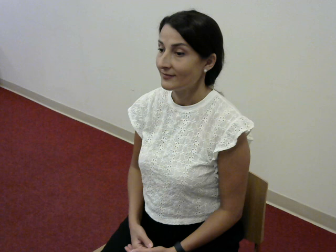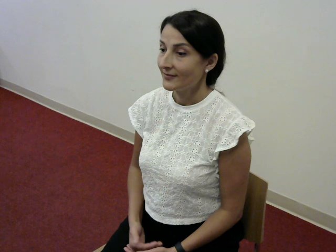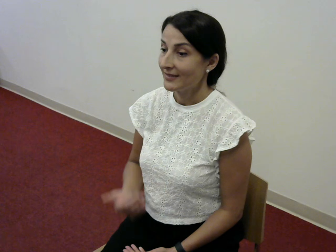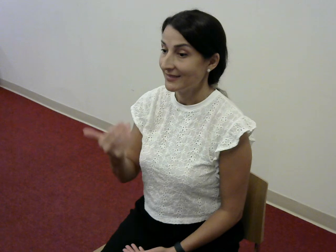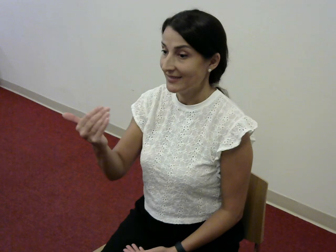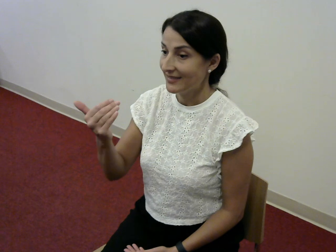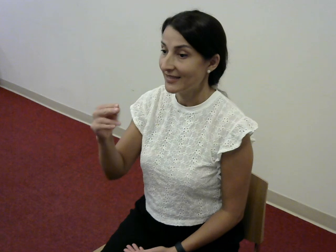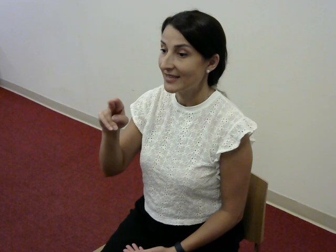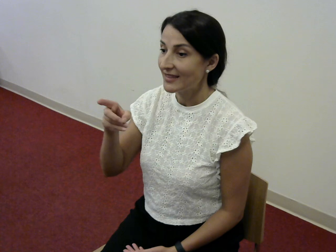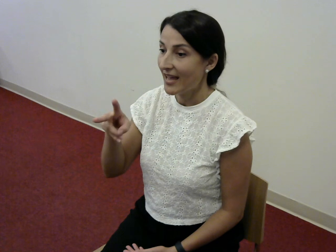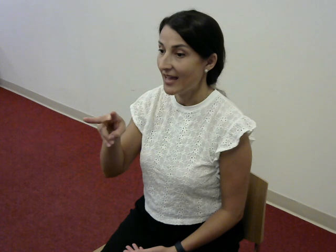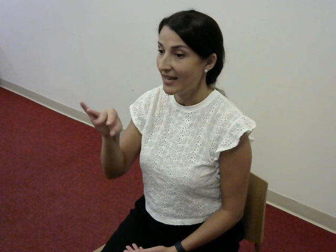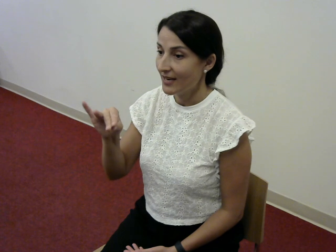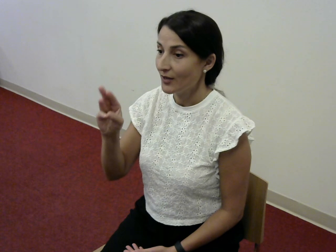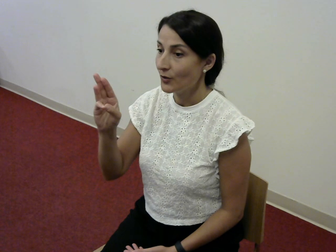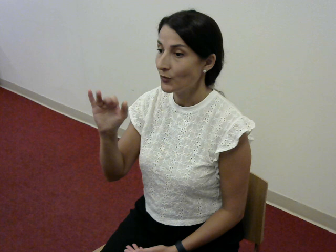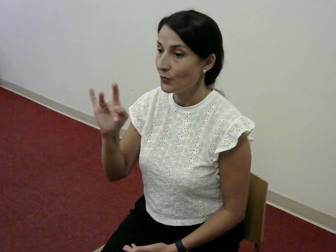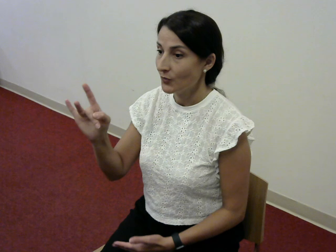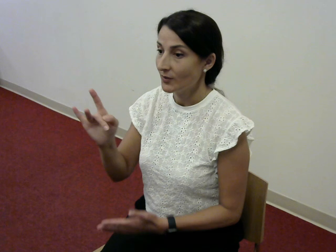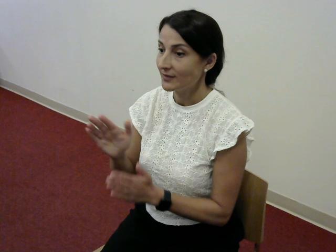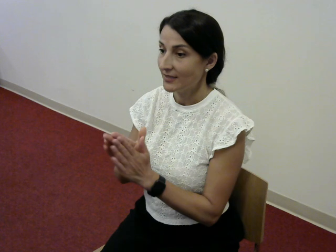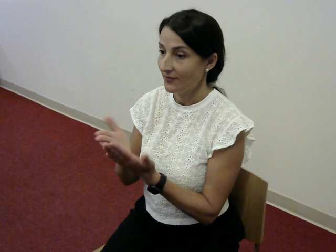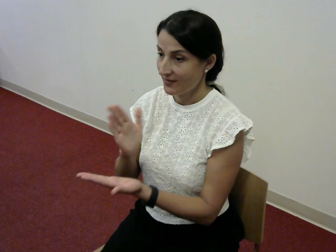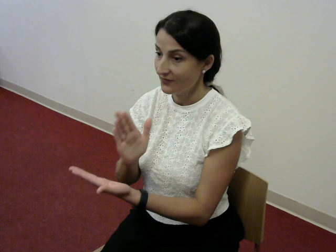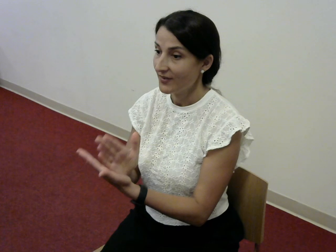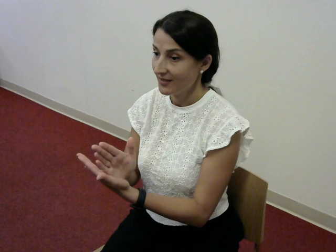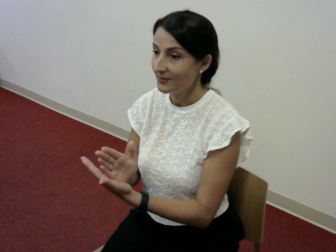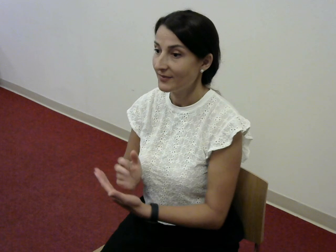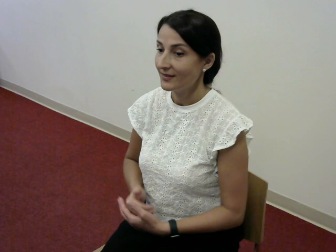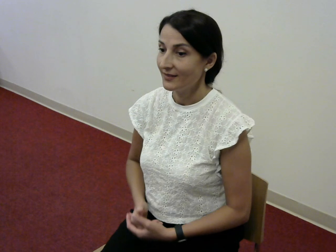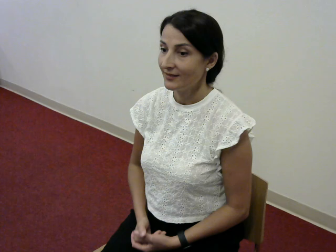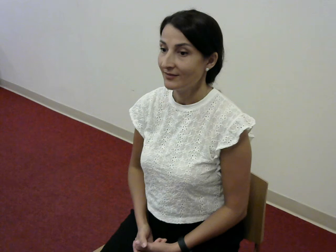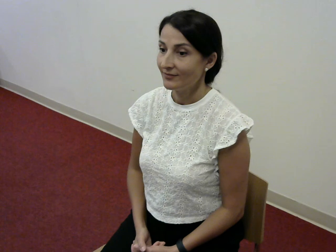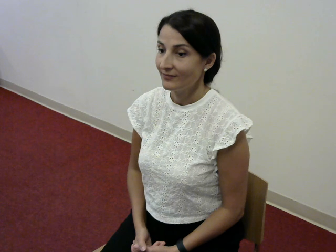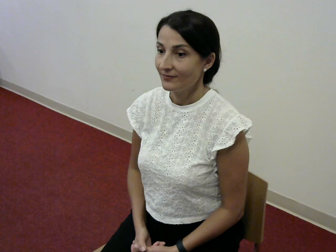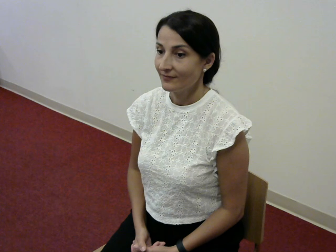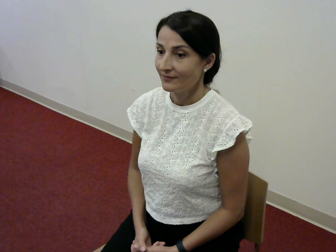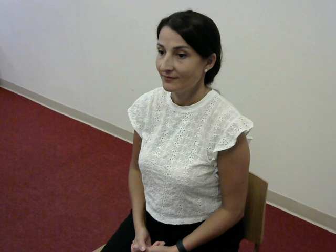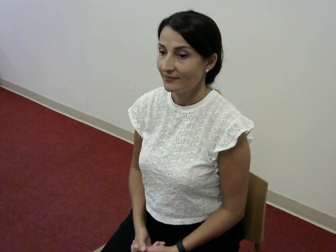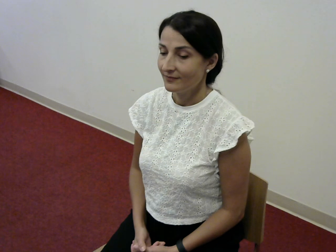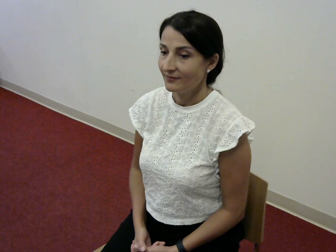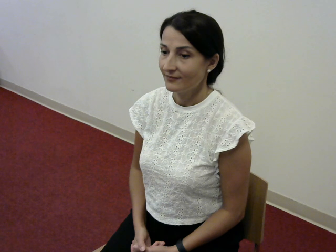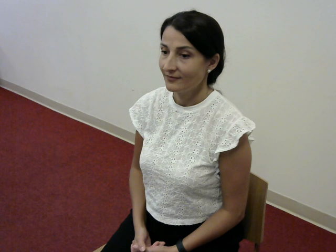Sizdə "Dəli Kür" kitabı var?